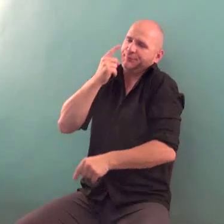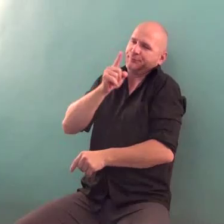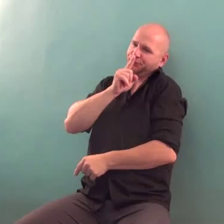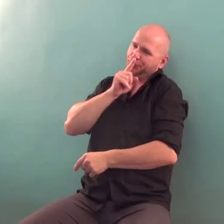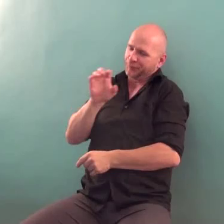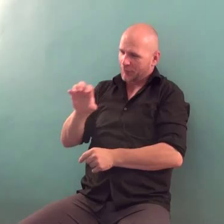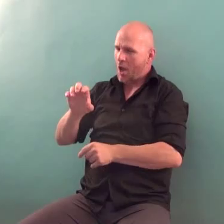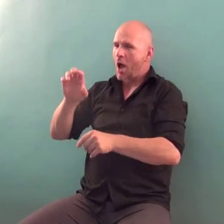Policjant nic nie mówi, przygląda mu się.